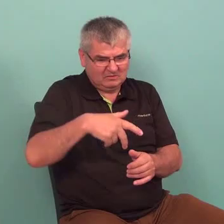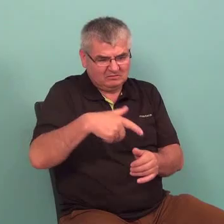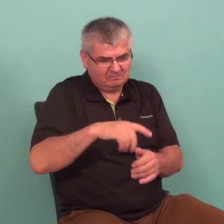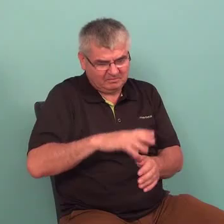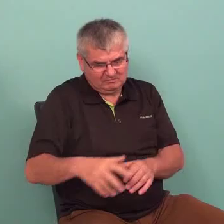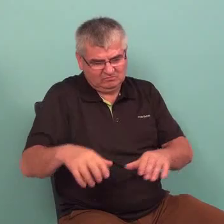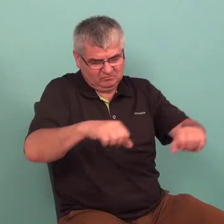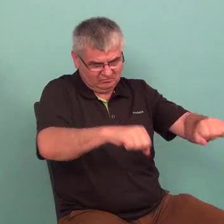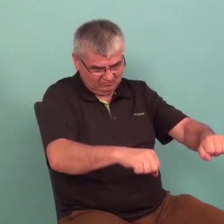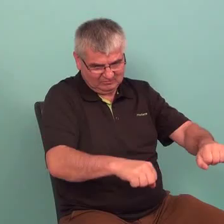Ale nie wsiada, tylko trzyma go.